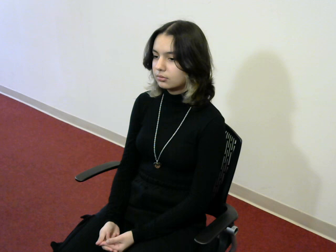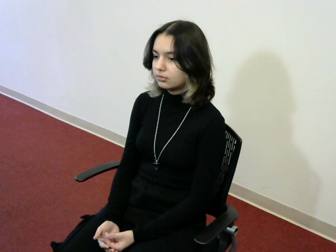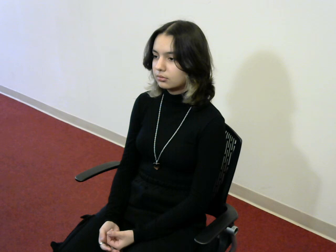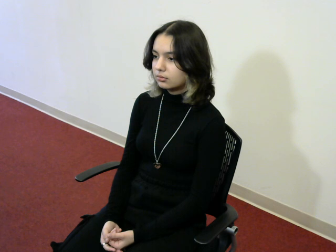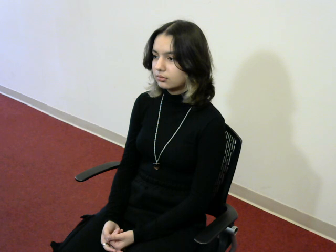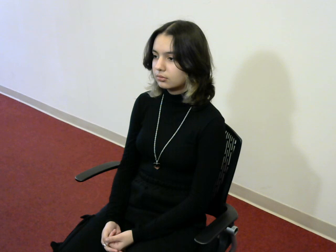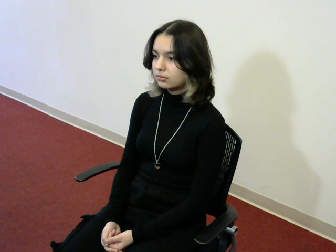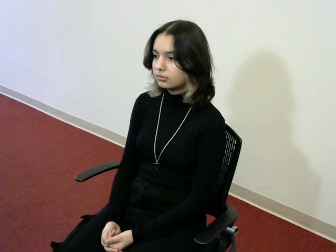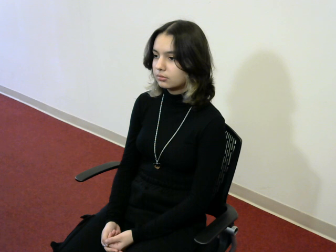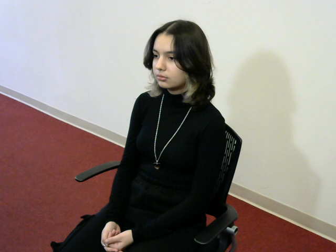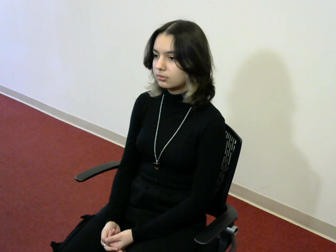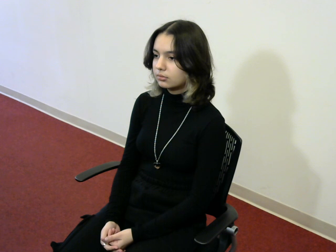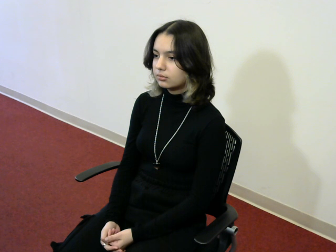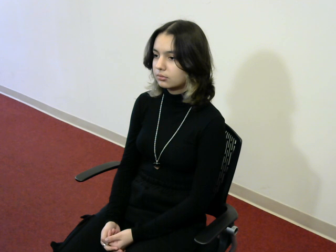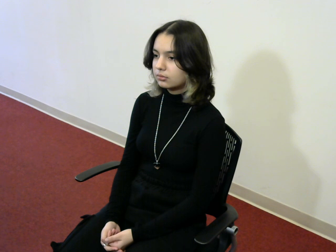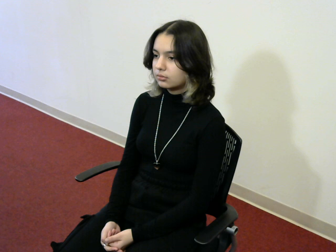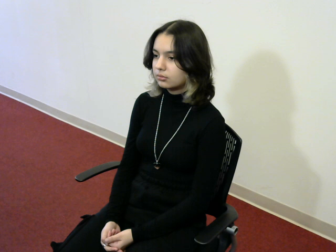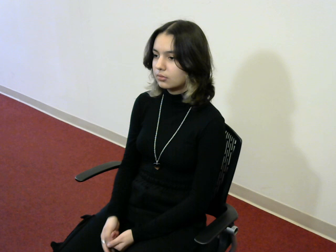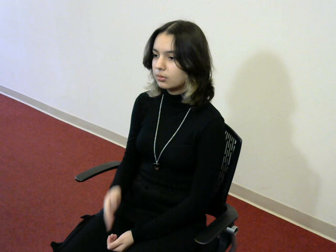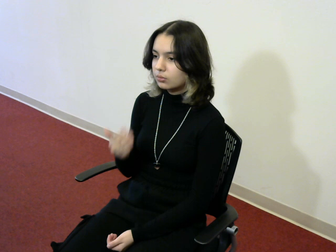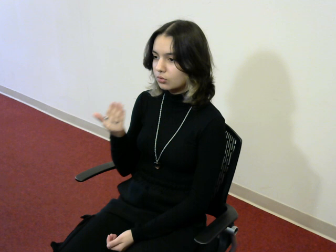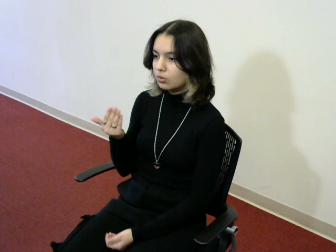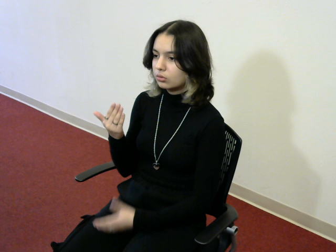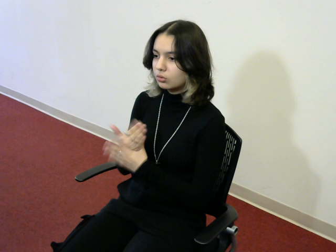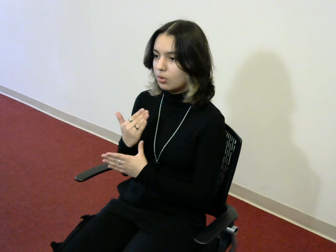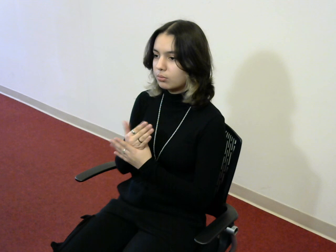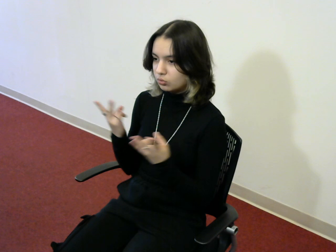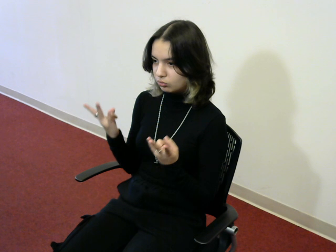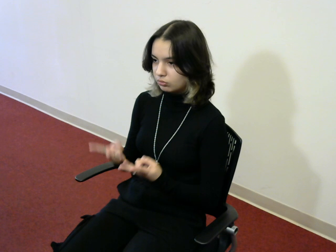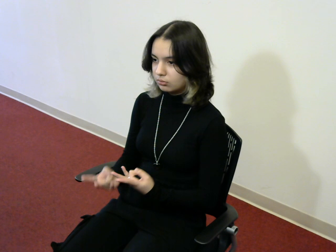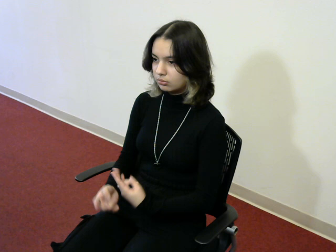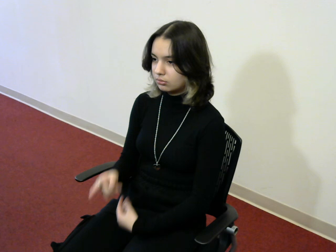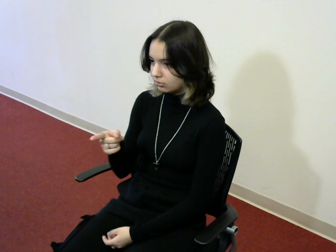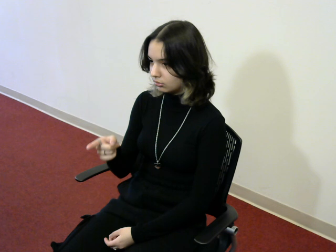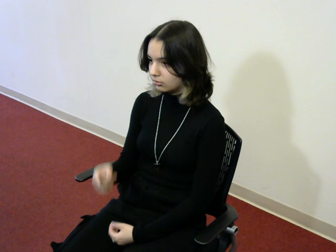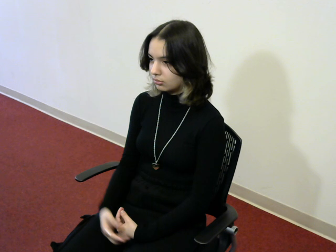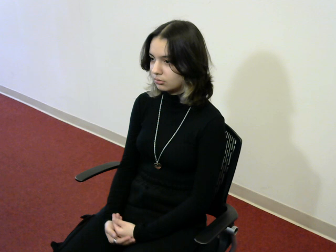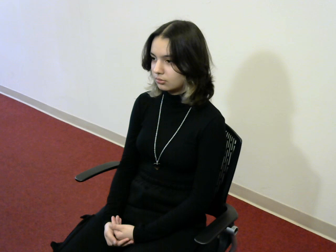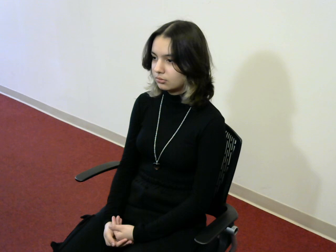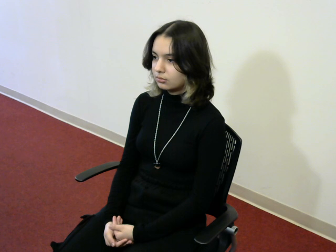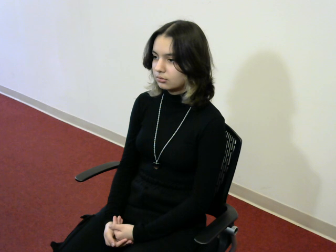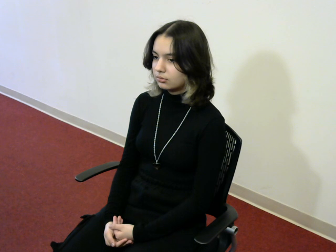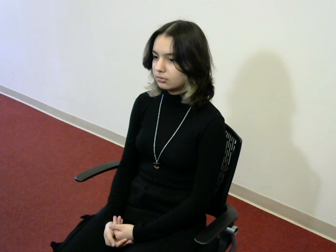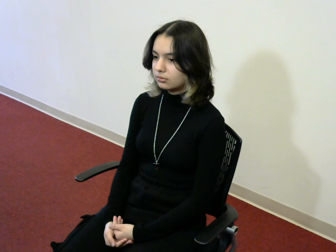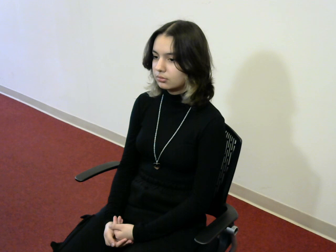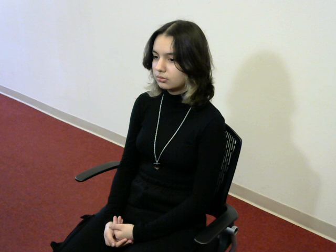Sizə kömək lazımdır mı?